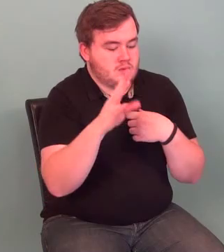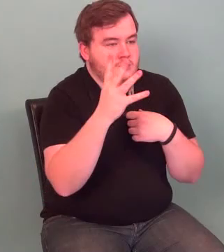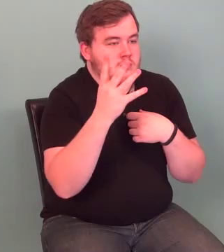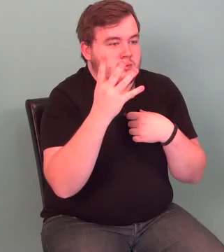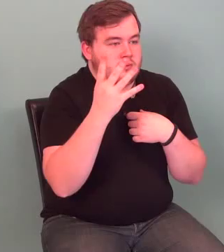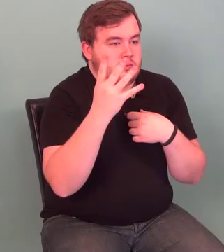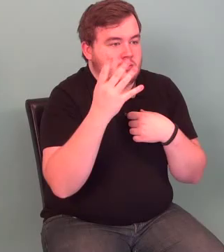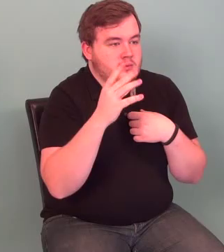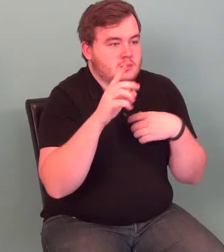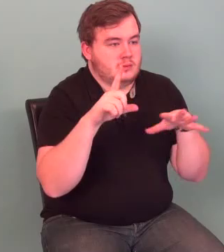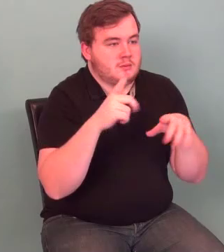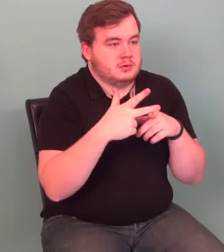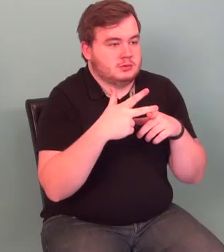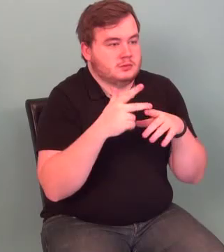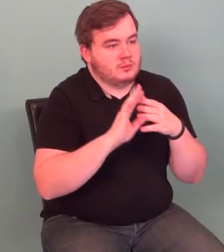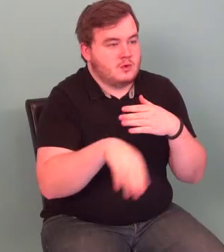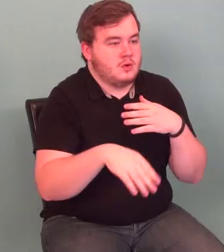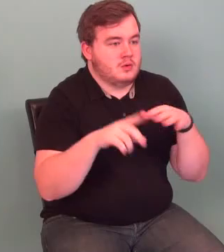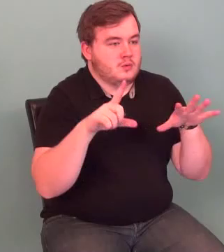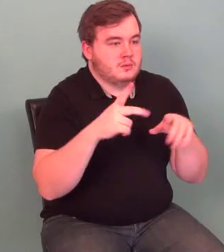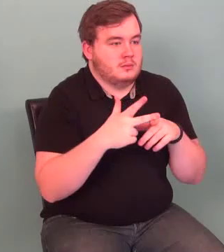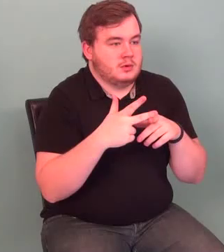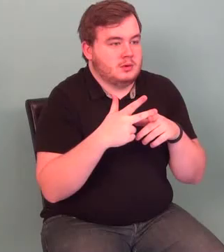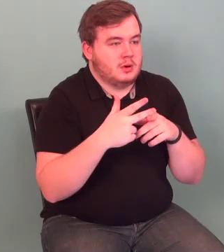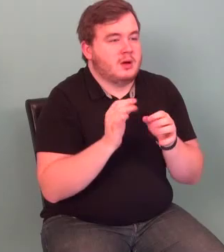Czwartego po siódmej trzydzieści.